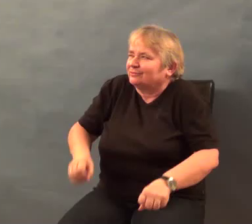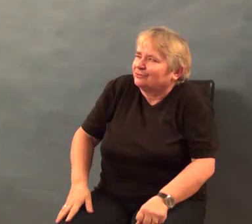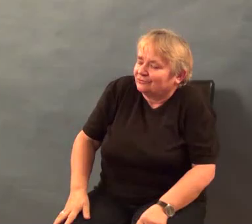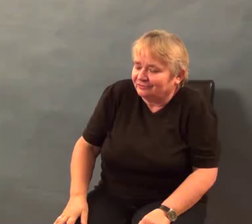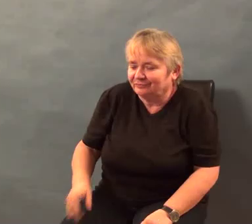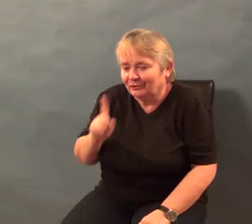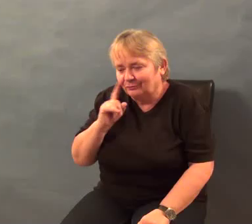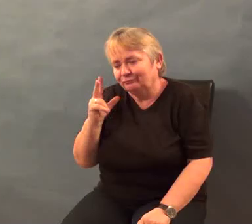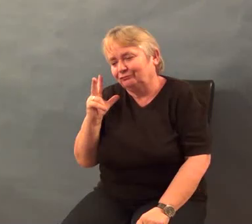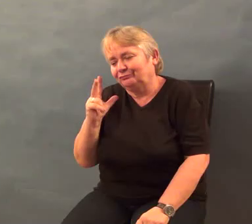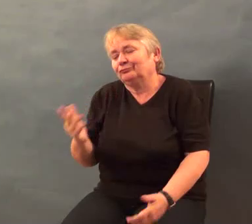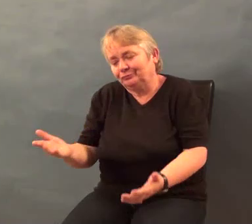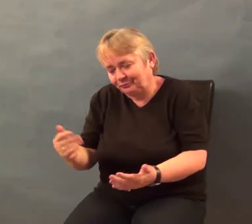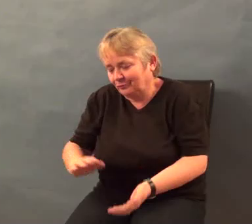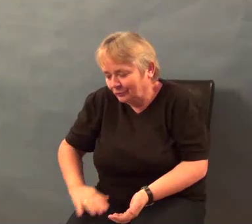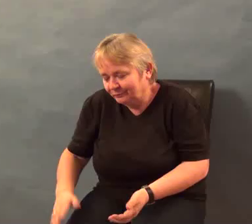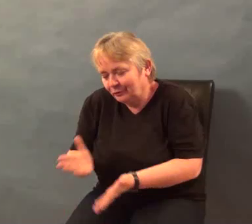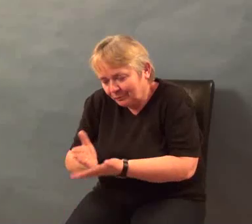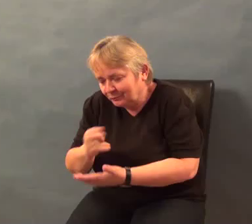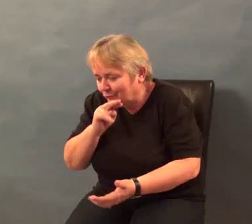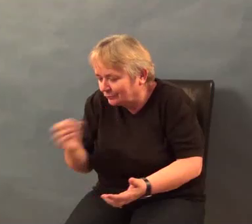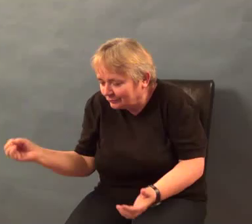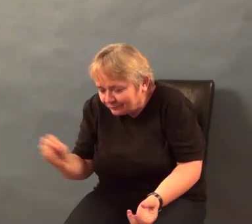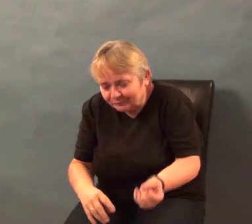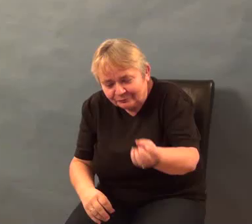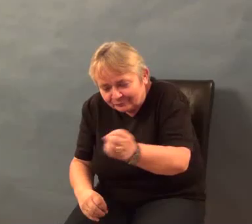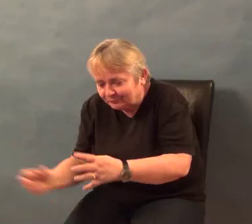Trzech chłopaków pomaga mu wstać i pozbierać gruszki.